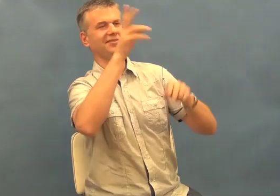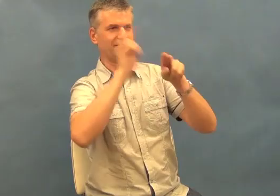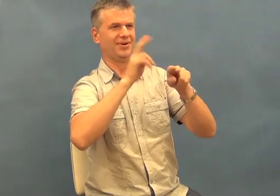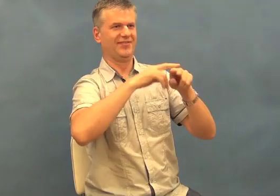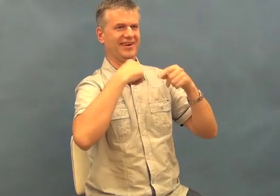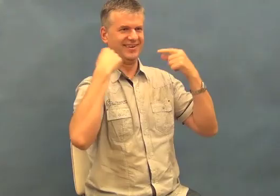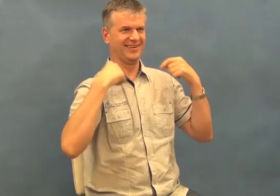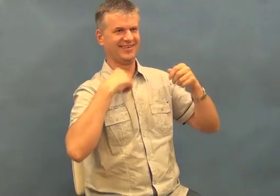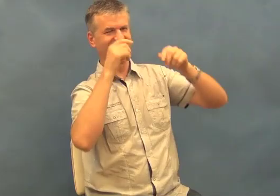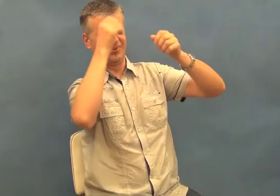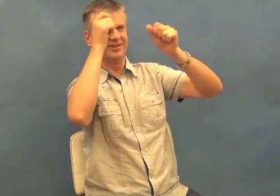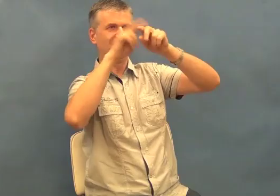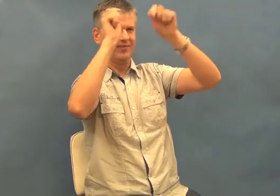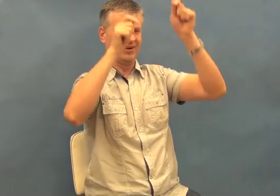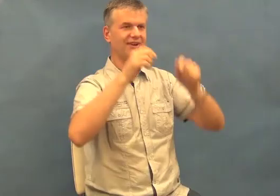Naprawia szybę.